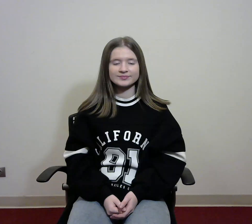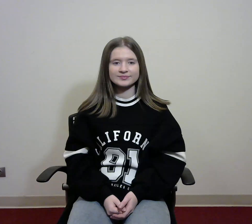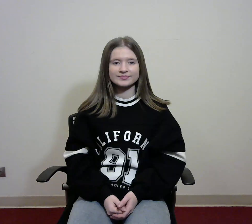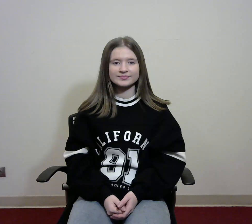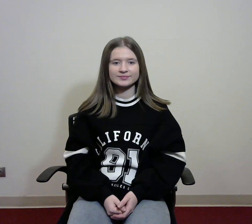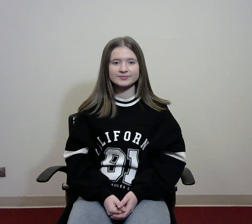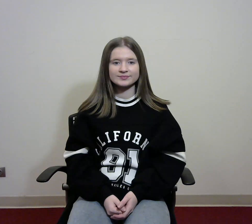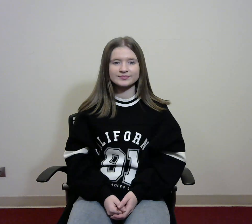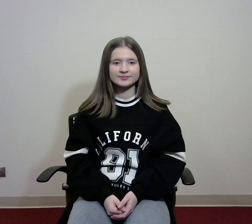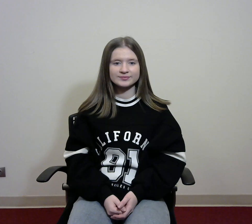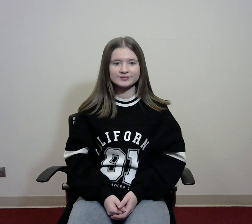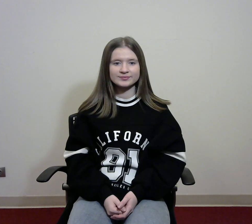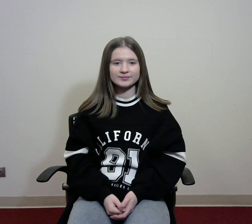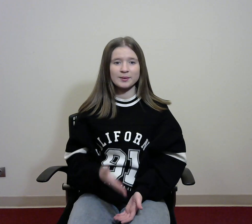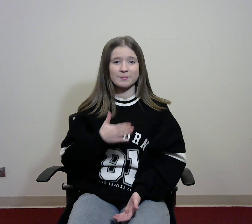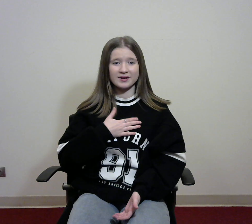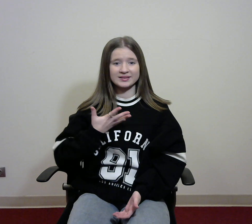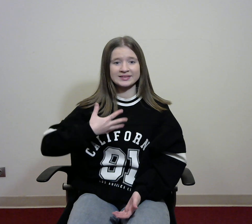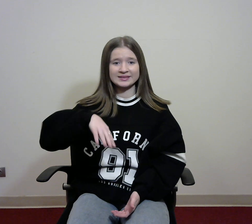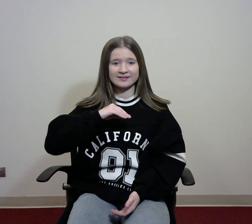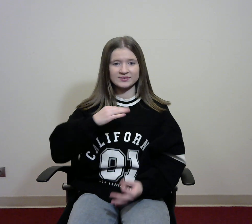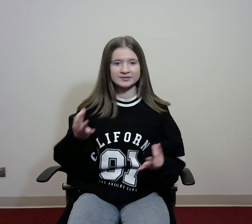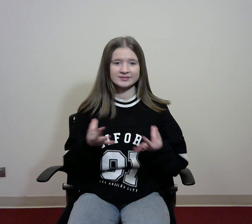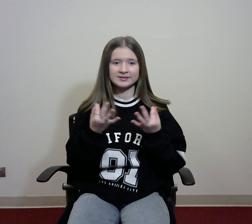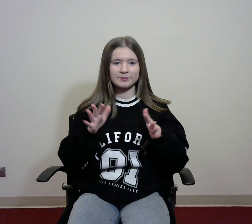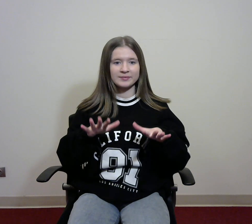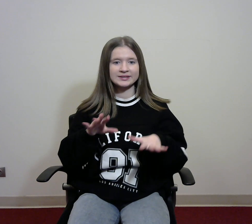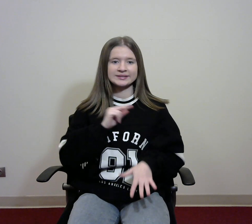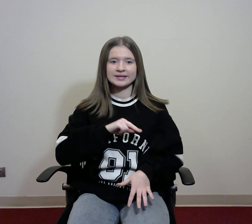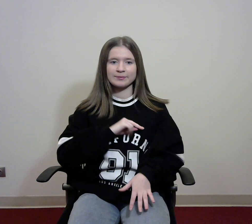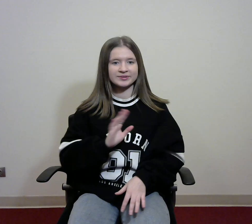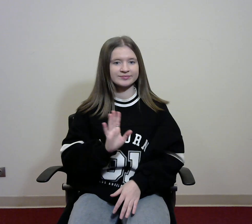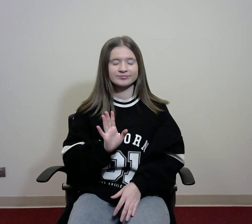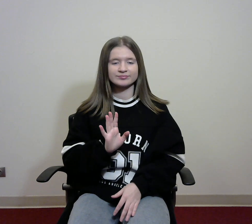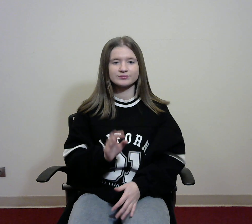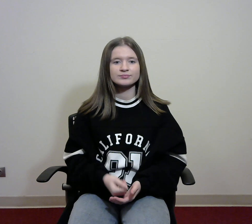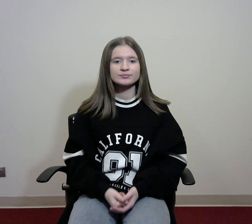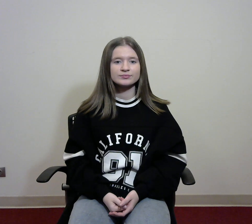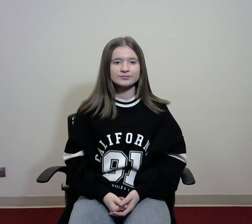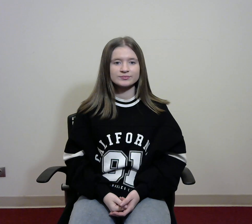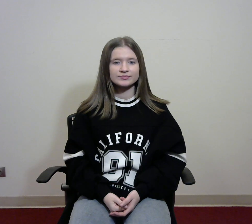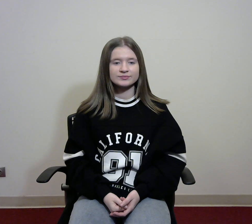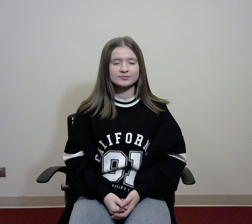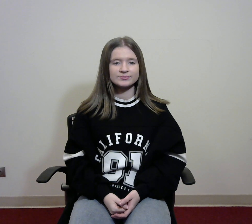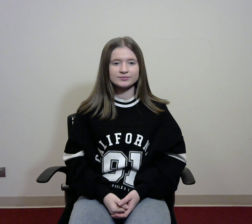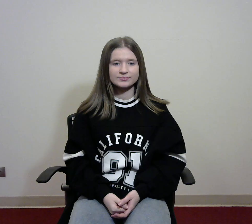Biz heç yerdə işləmirik